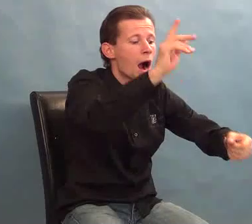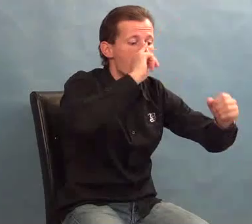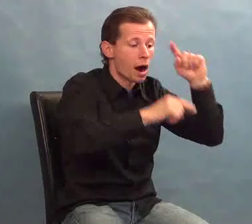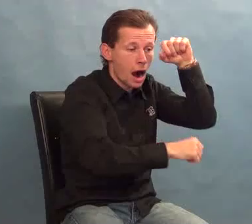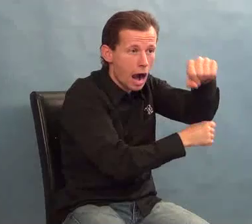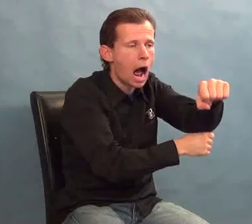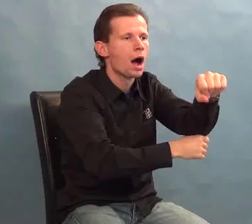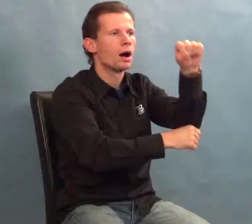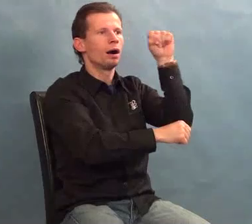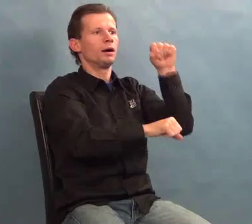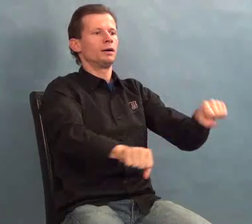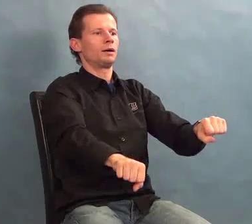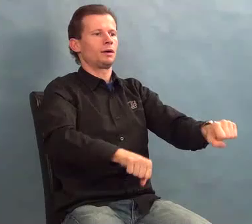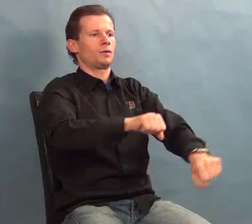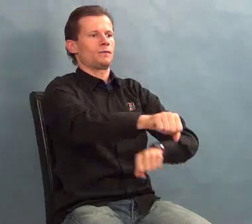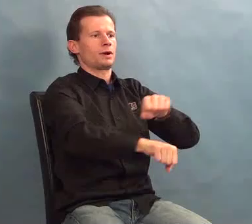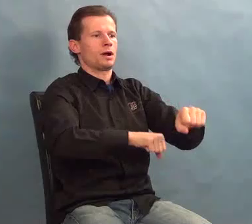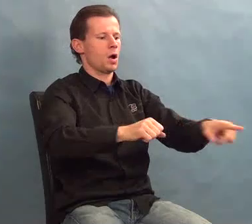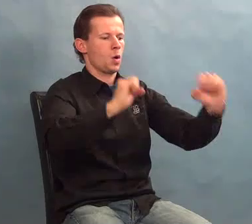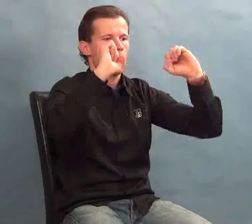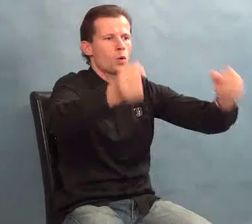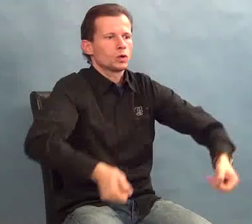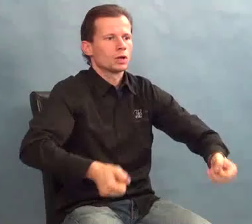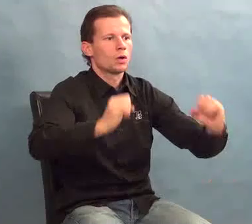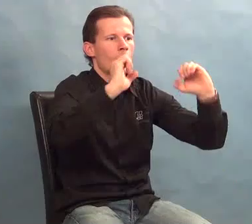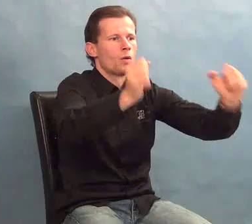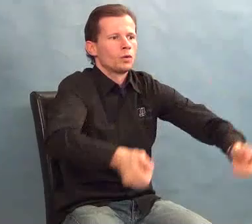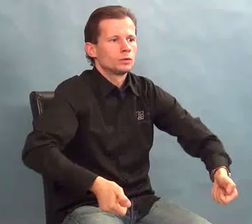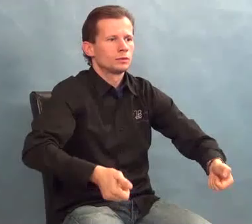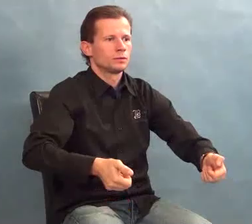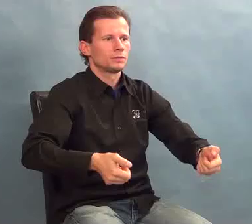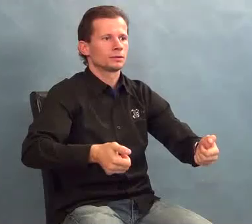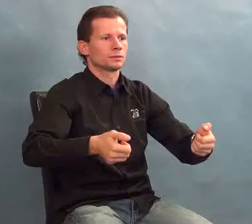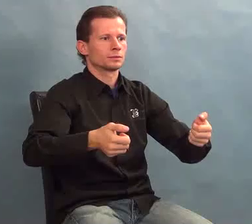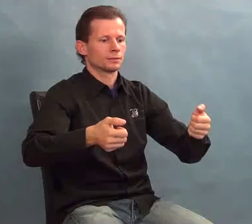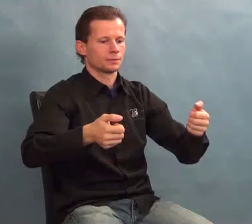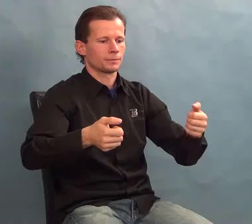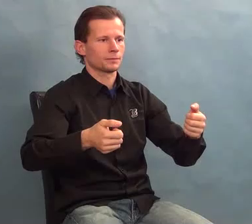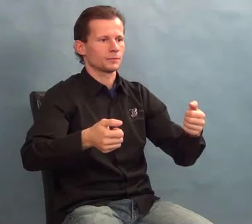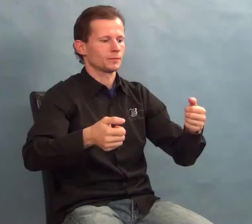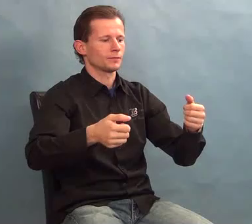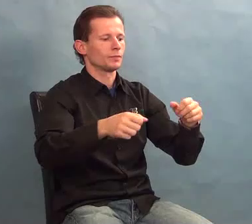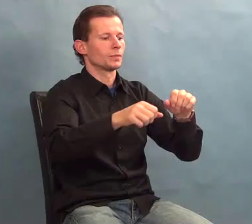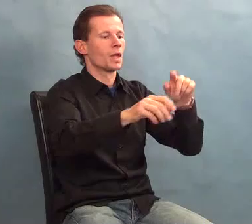Ja widzę, że człowiek powinien być przechylony do przodu, a jest tak, że prosto stoi, a to rower szosowy.